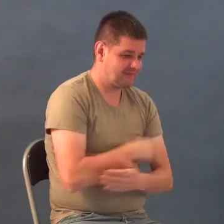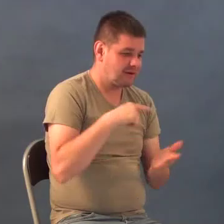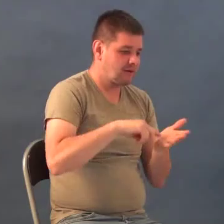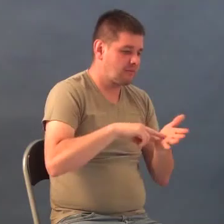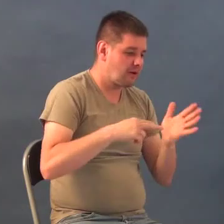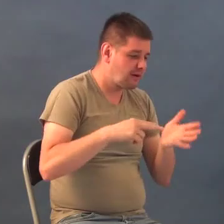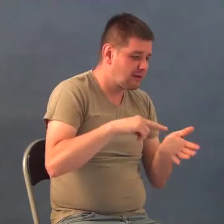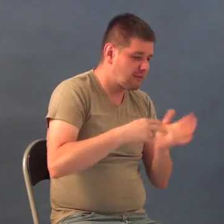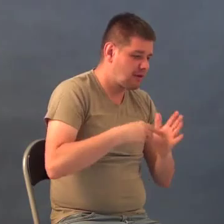Zajęte, niemiecki.